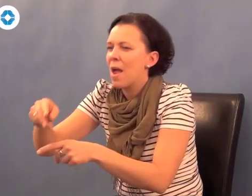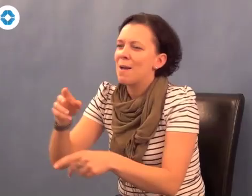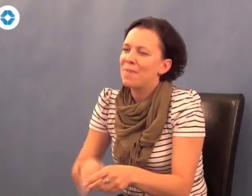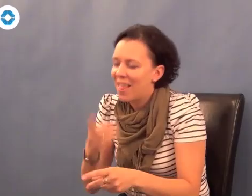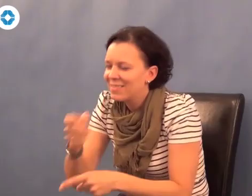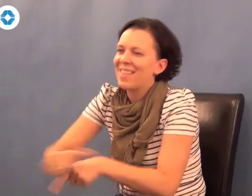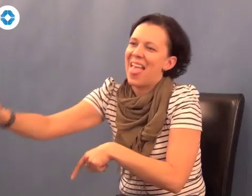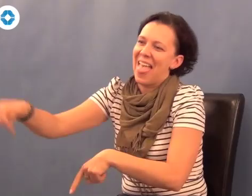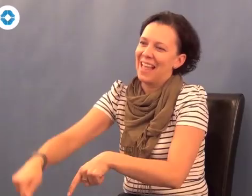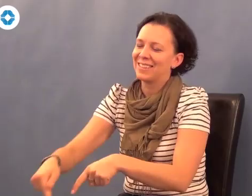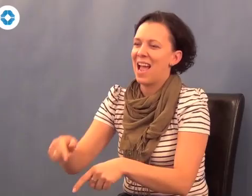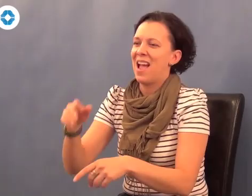Pies wywęszył, tam jest!